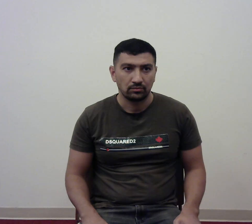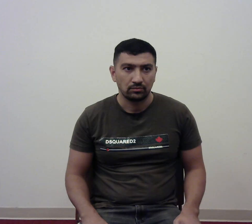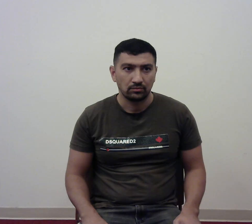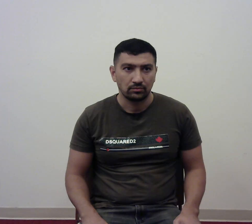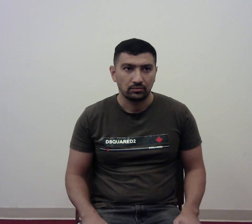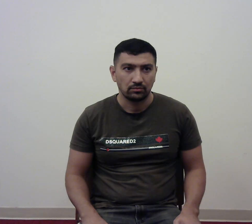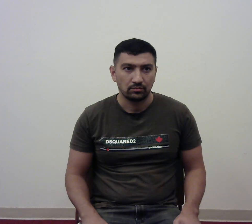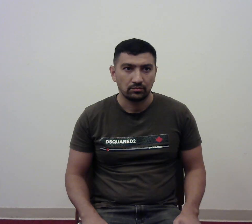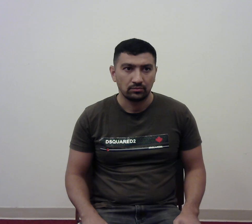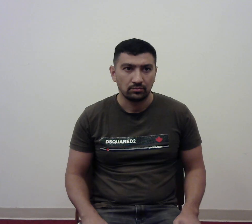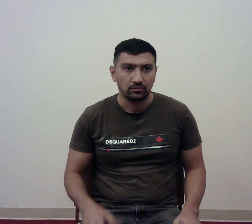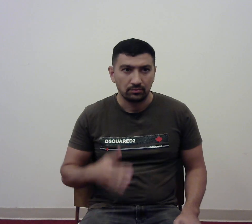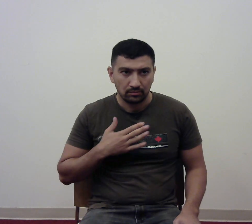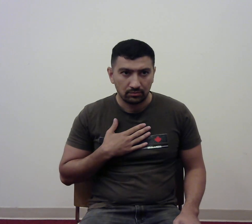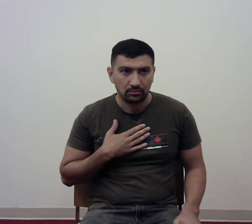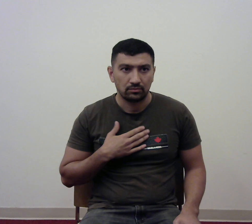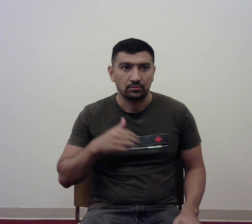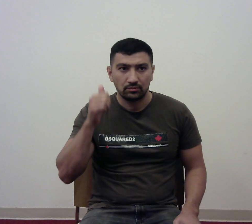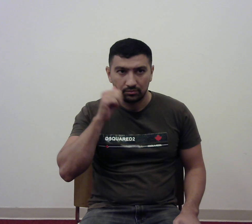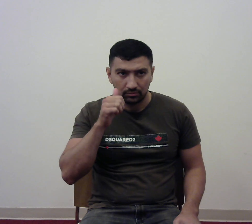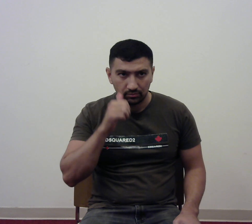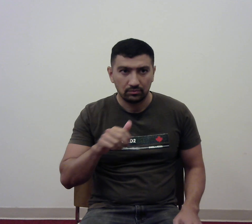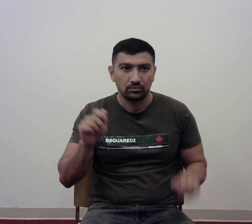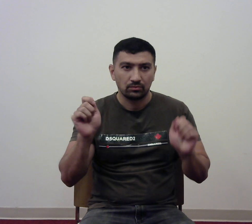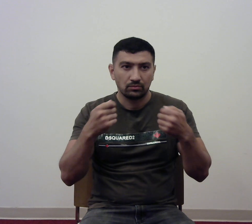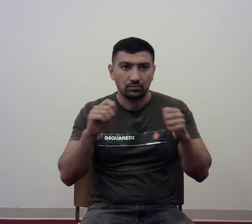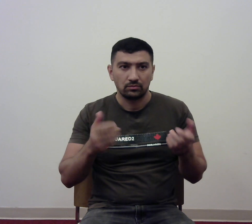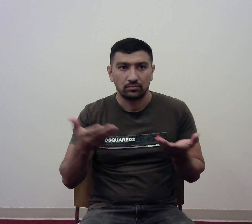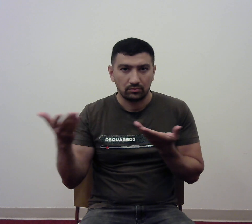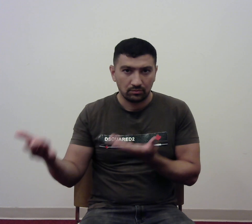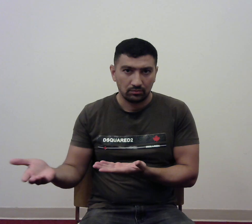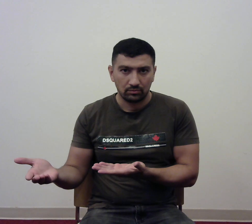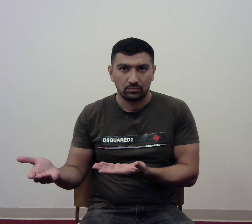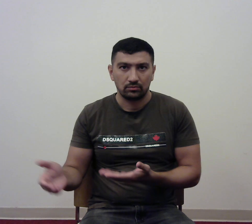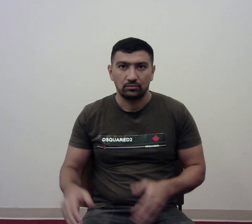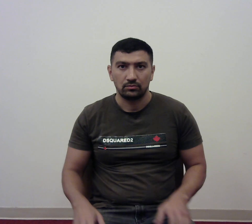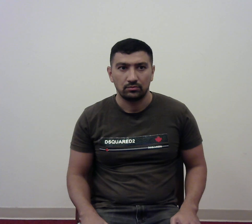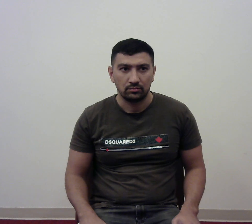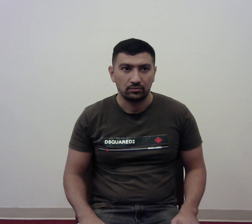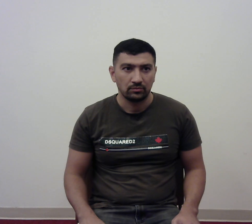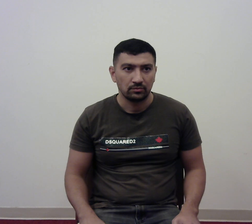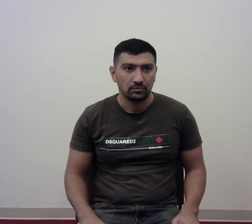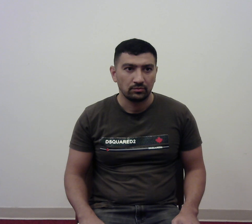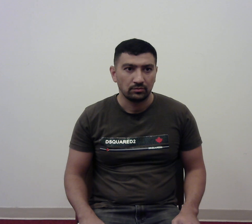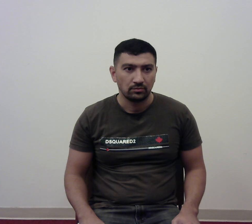Bizi sabah toya çağırıblar